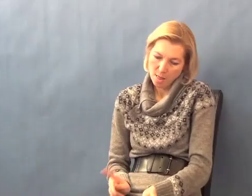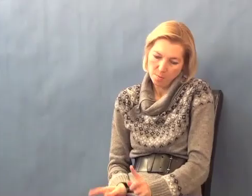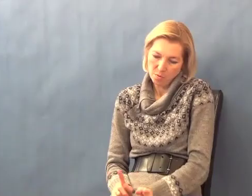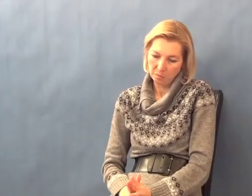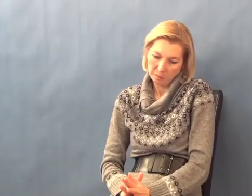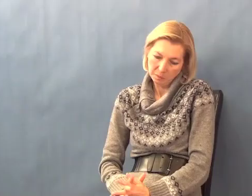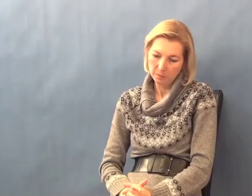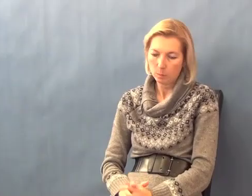Jedno albo drugie.